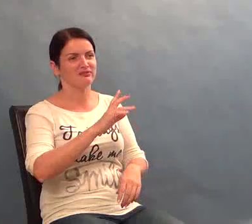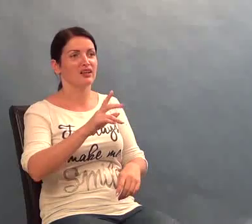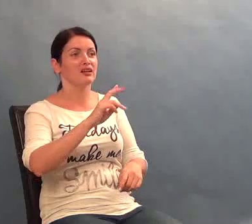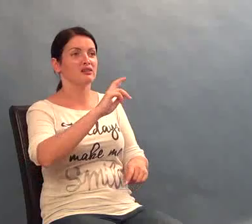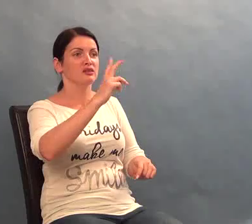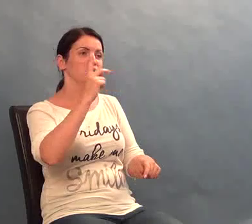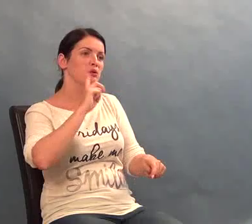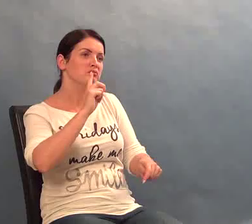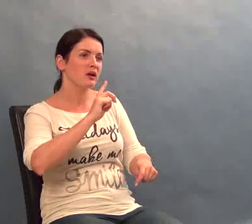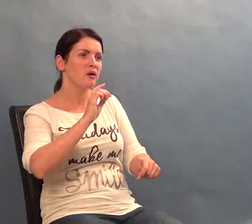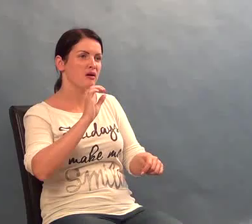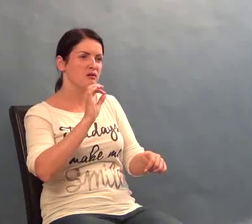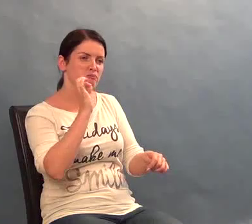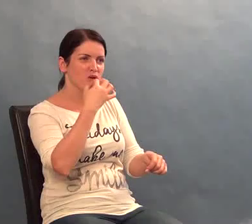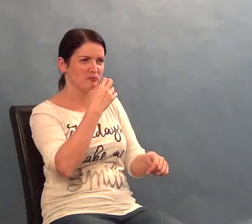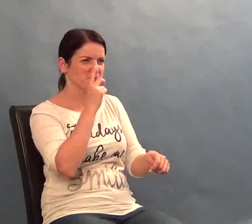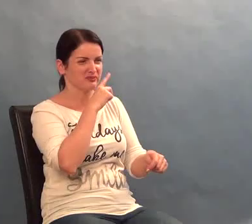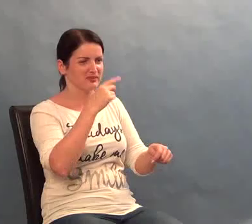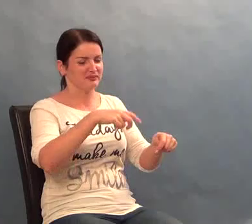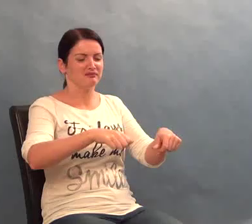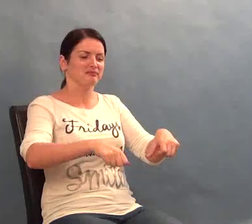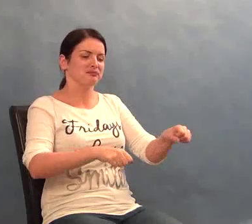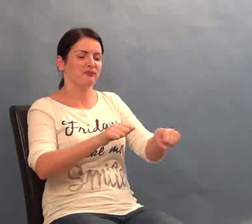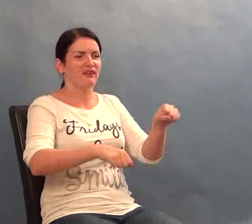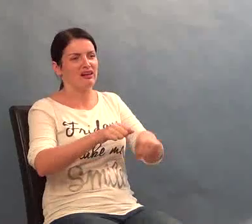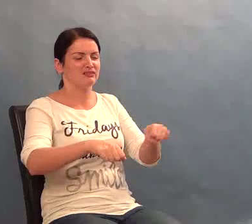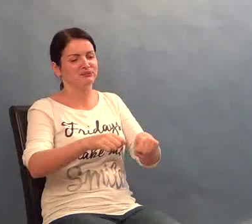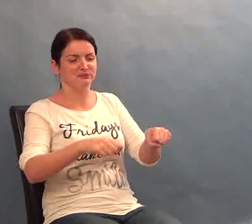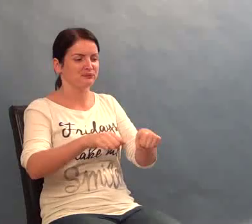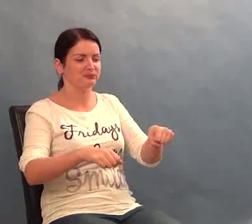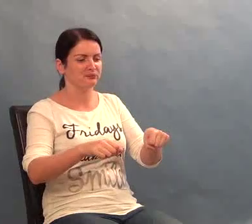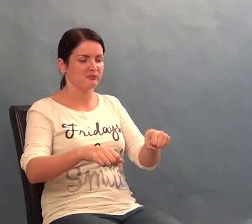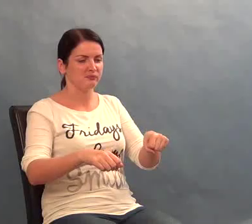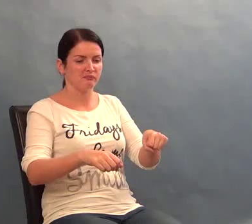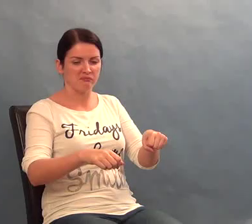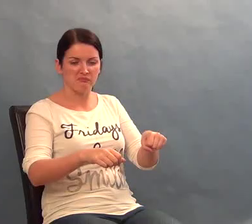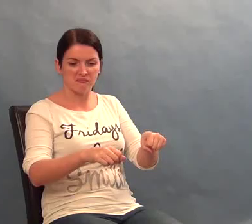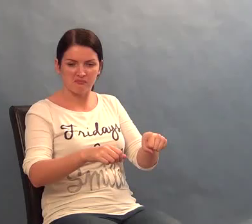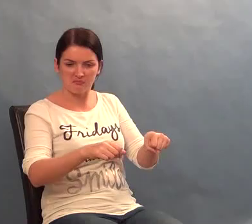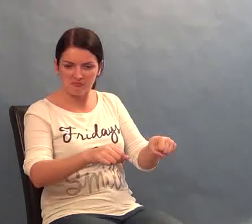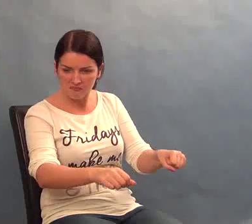Drugi chłopiec, smarkacz, jedzie na rowerze.